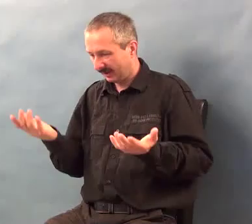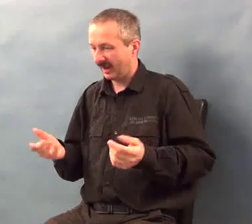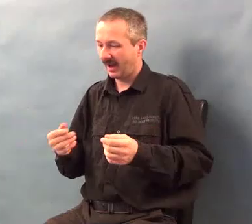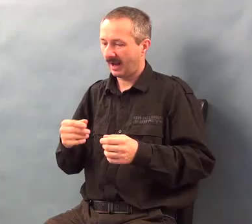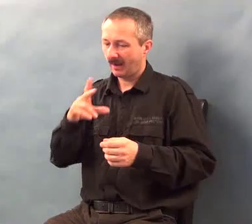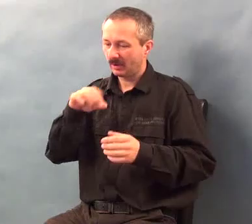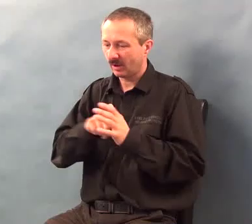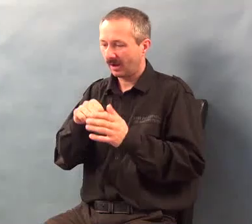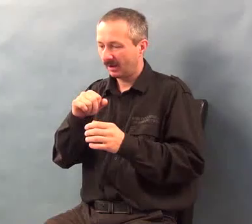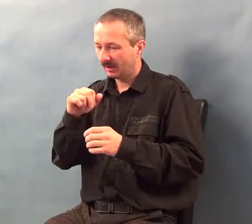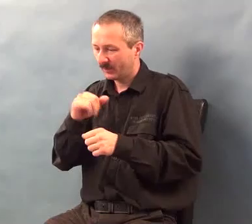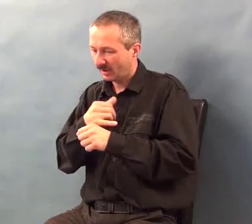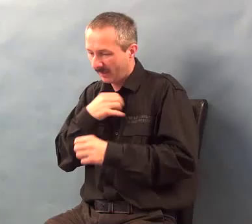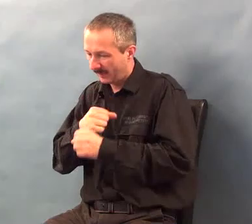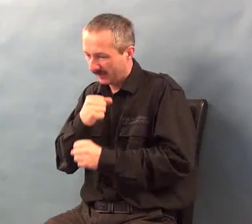Od poniedziałku do piątku pracuję.